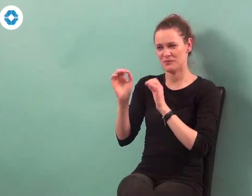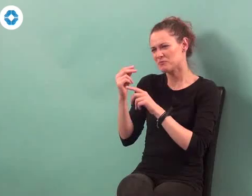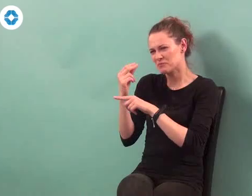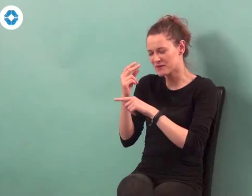A chłopak: "Dobrze, dobrze."